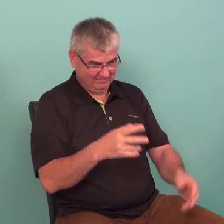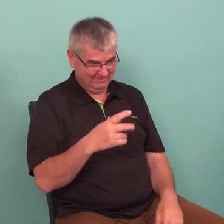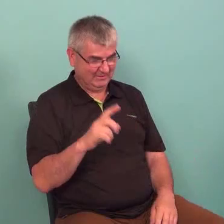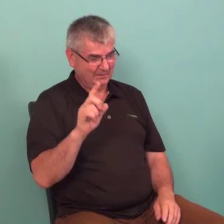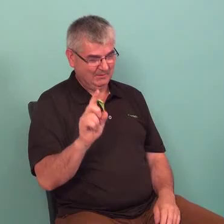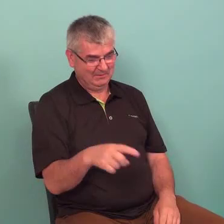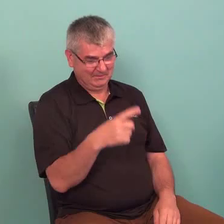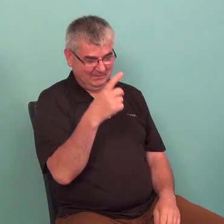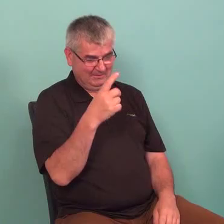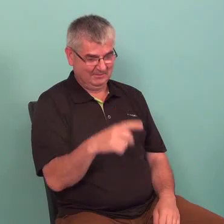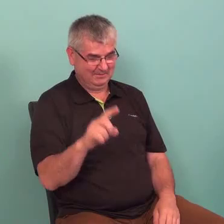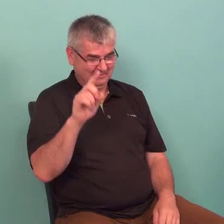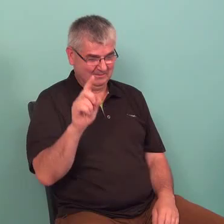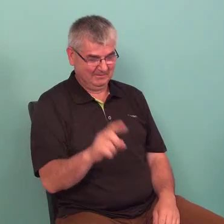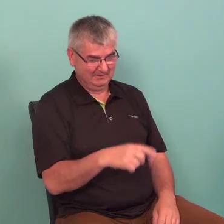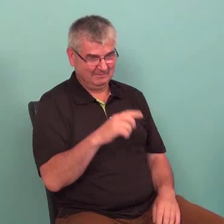Patrzy jak ptak huśta się nadal.